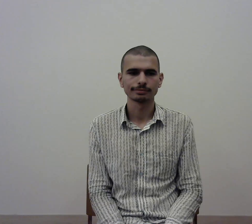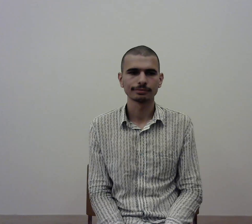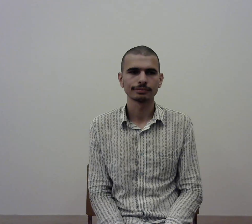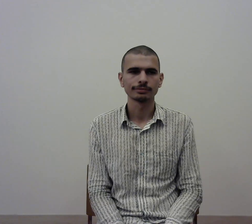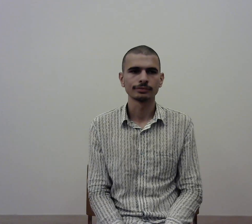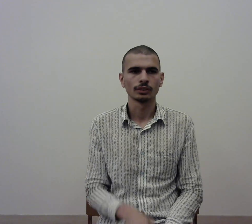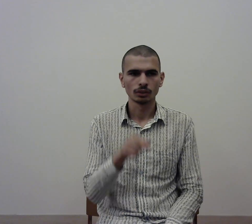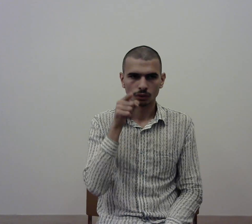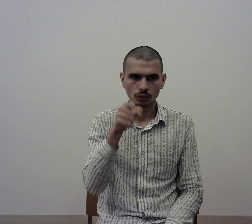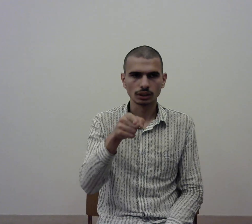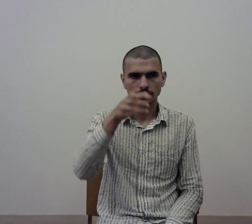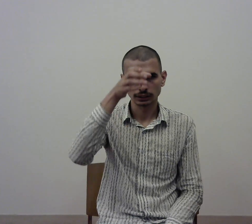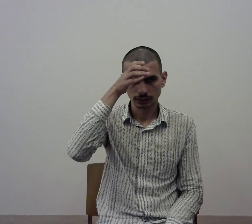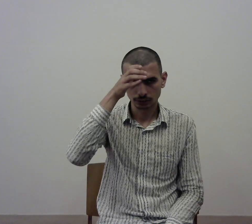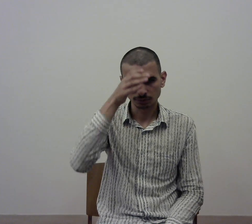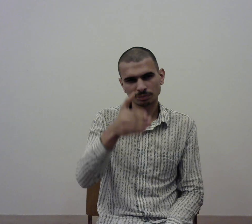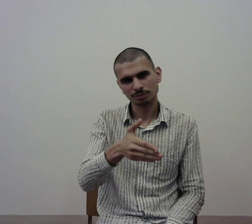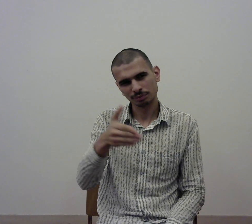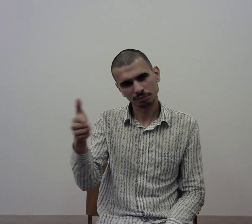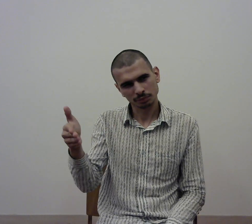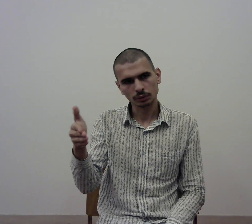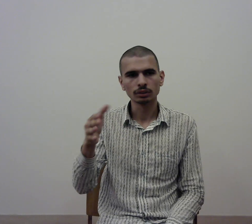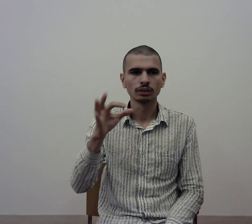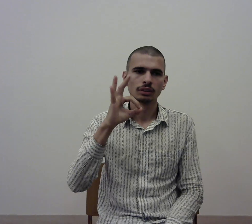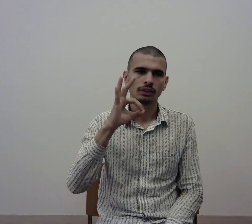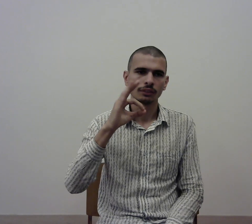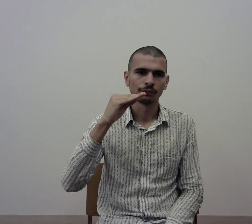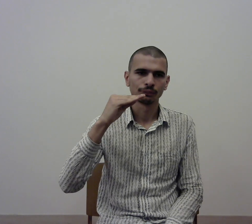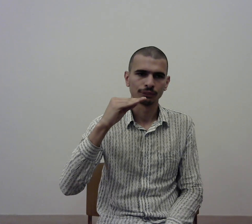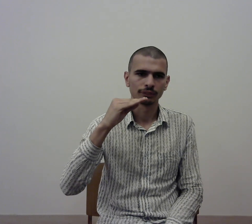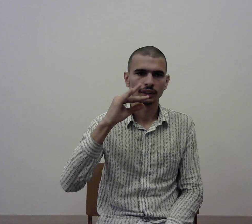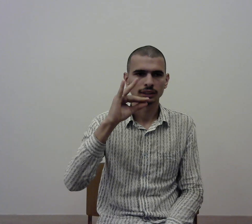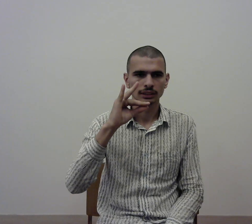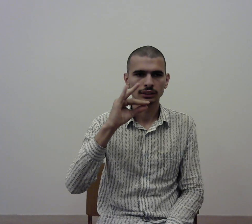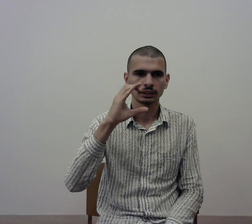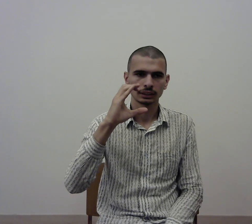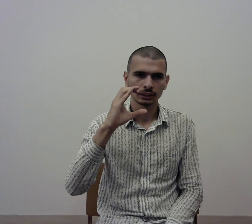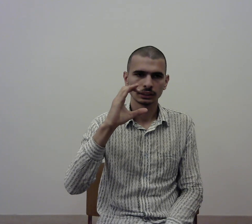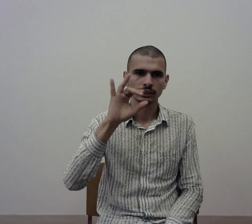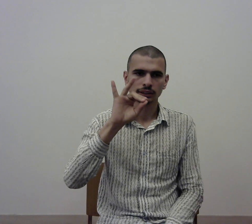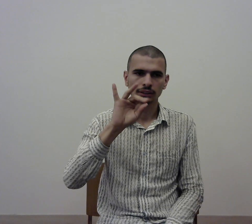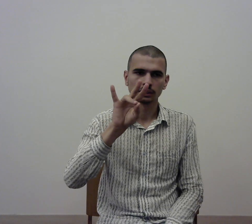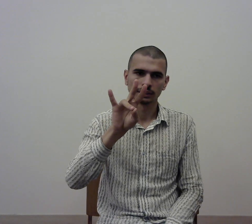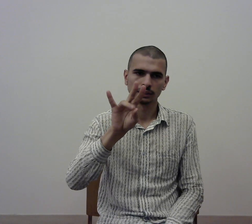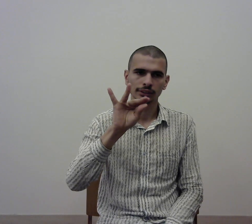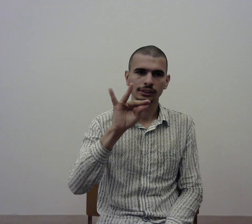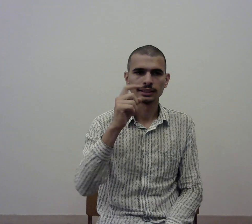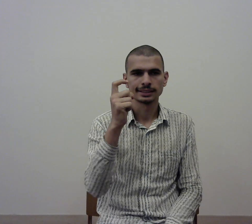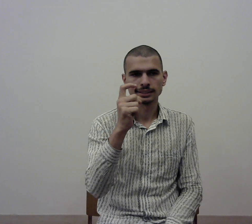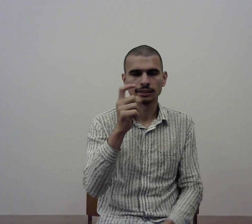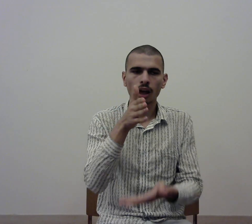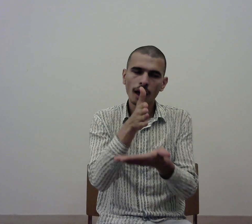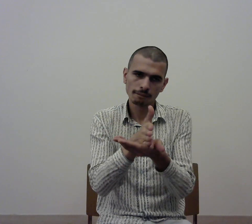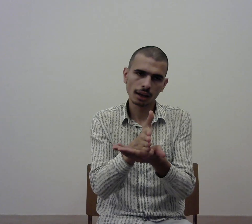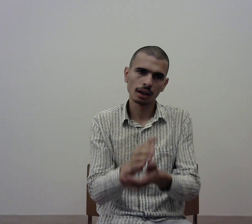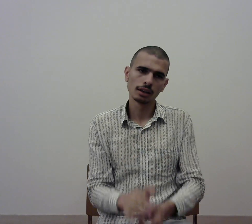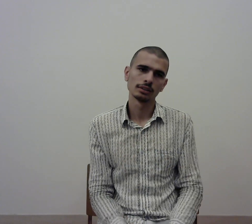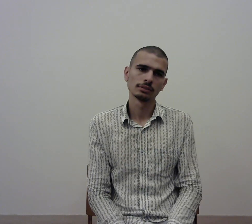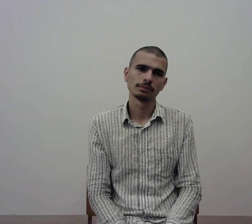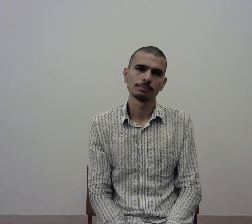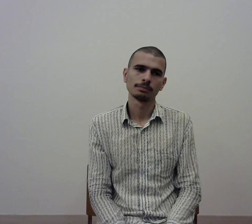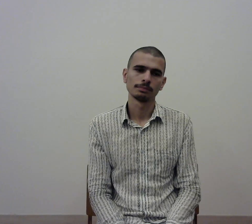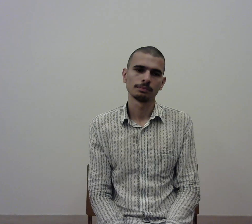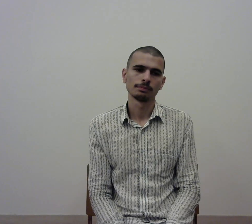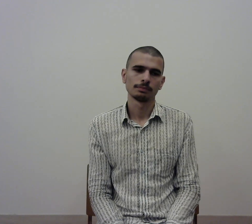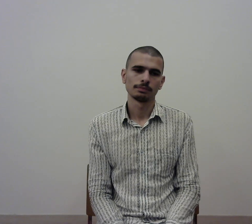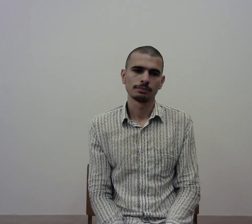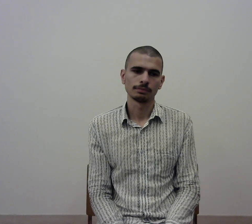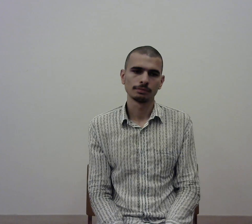Sizin Elmlər Akademiyası tərəfdə ofisiniz varmı?